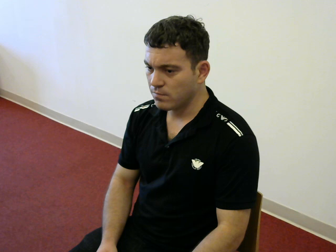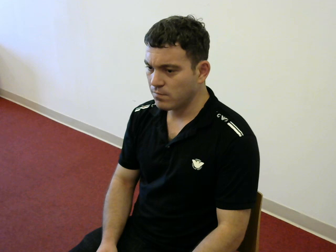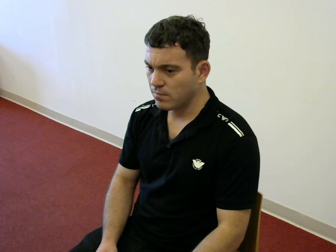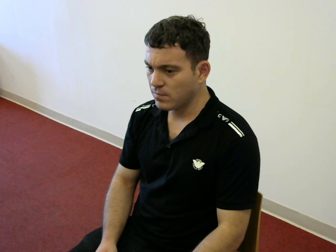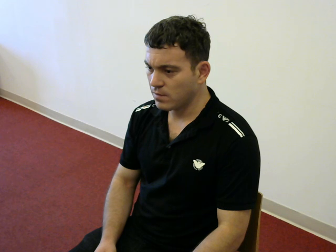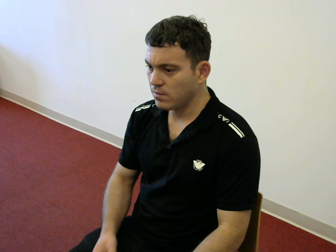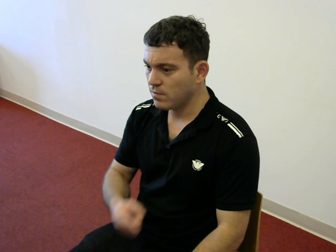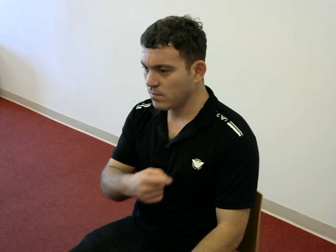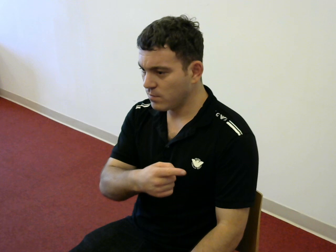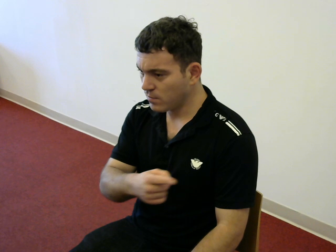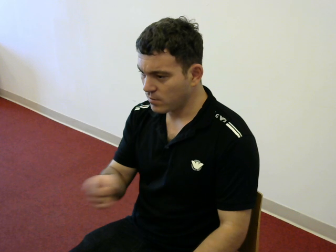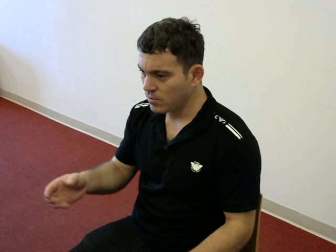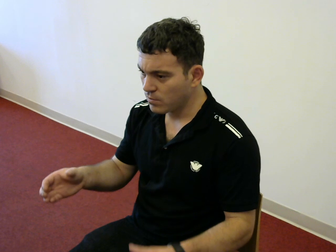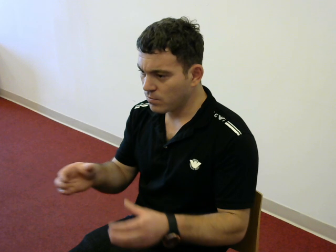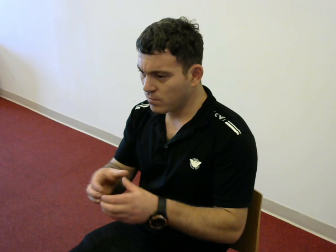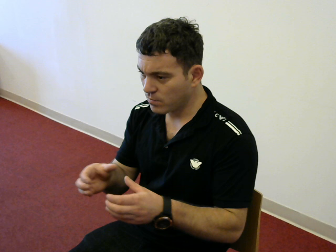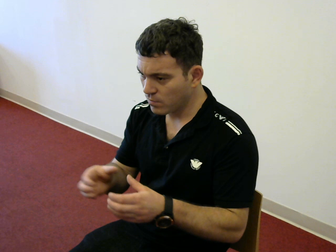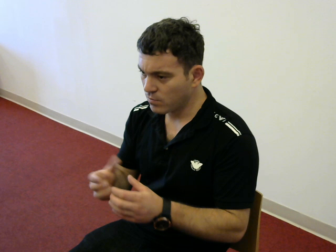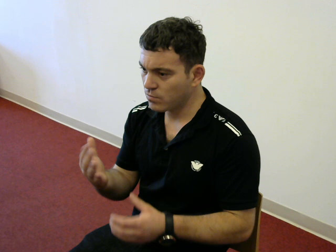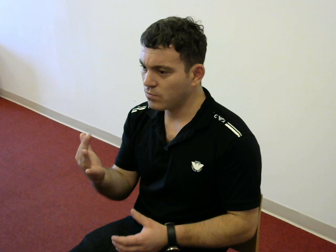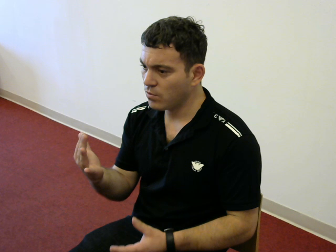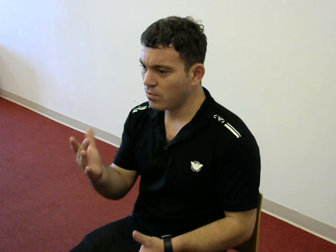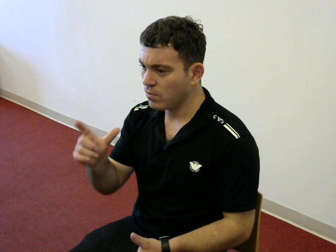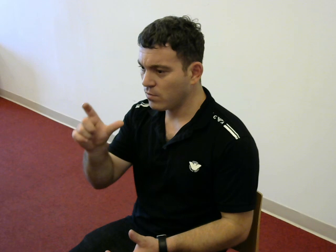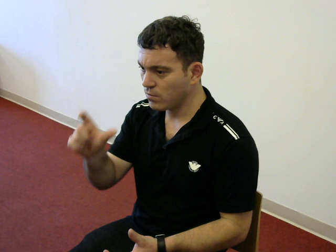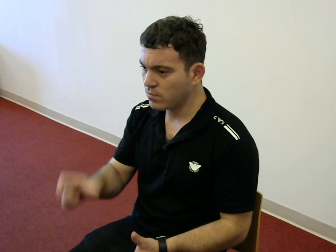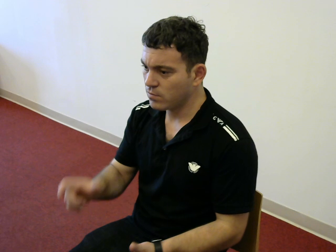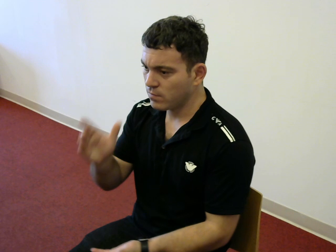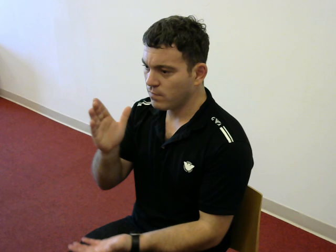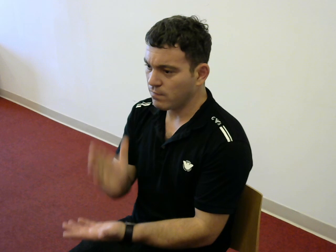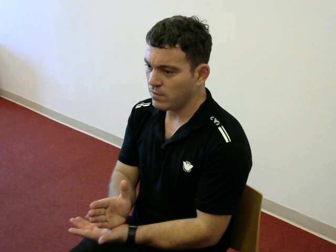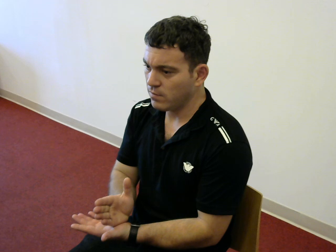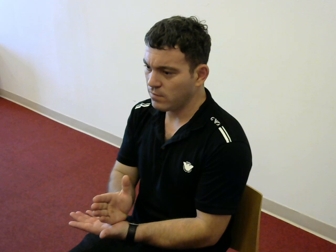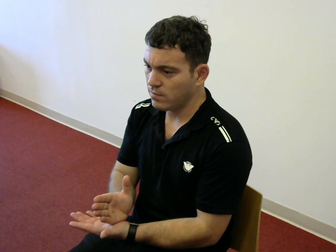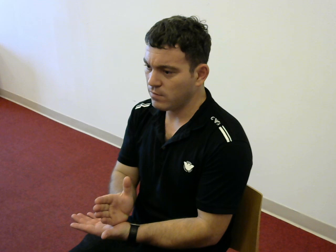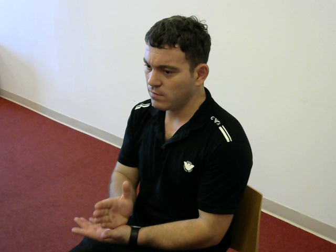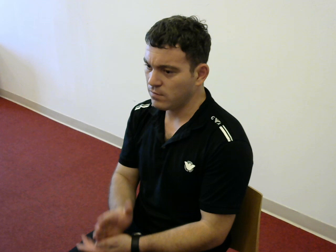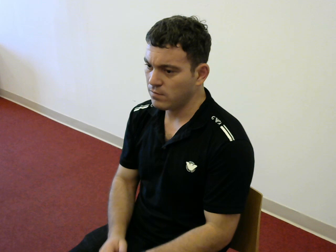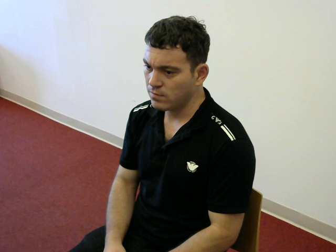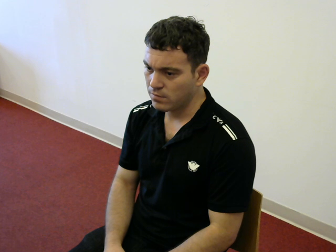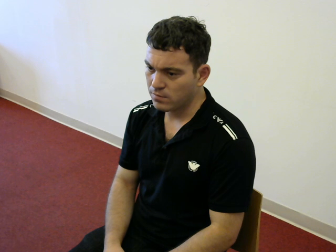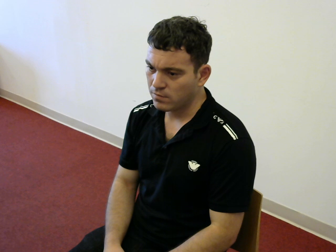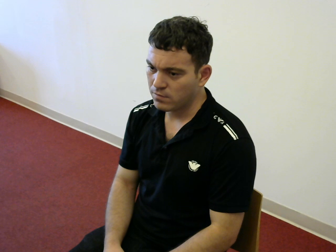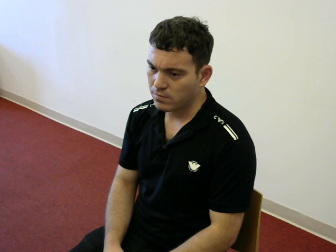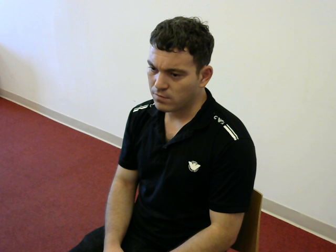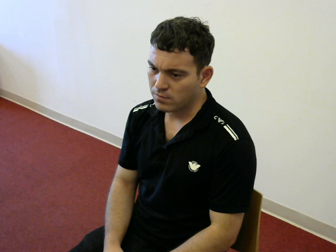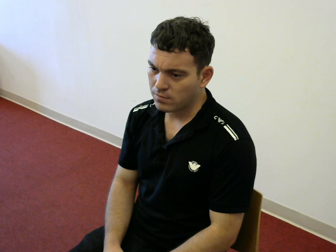Sizin komandada neçə nəfər var?